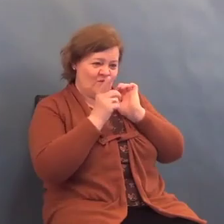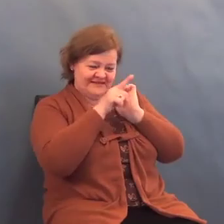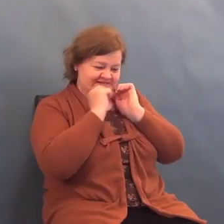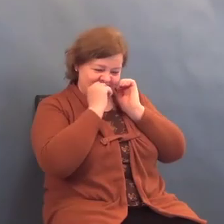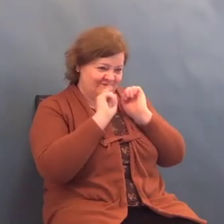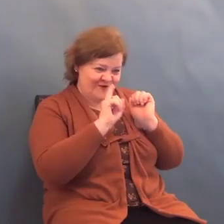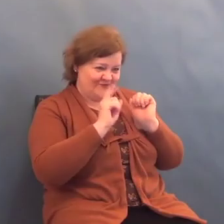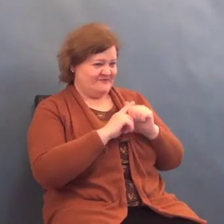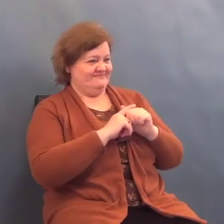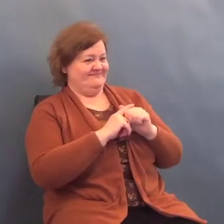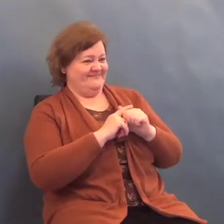W zakonach nie wolno.